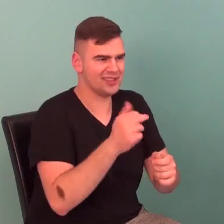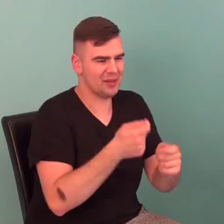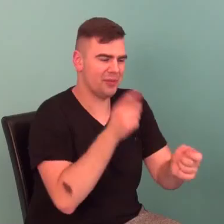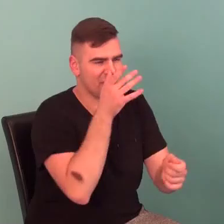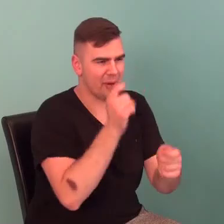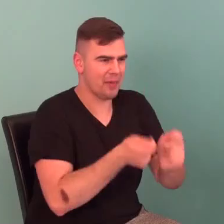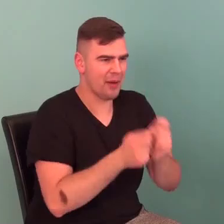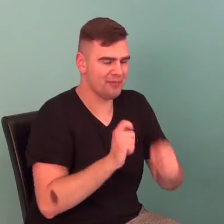Jest łobuz i gra.